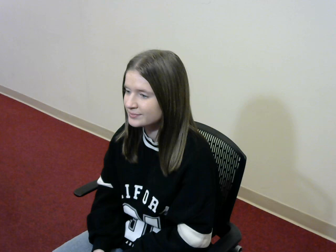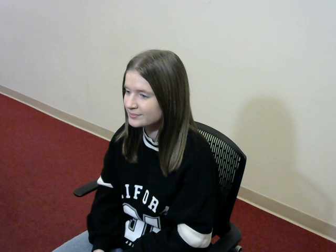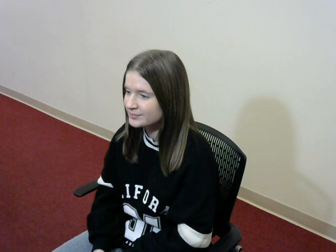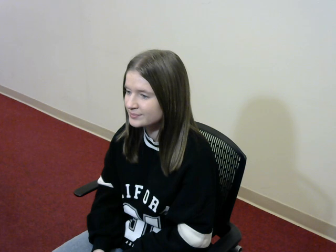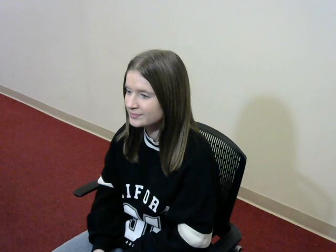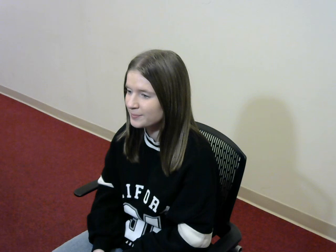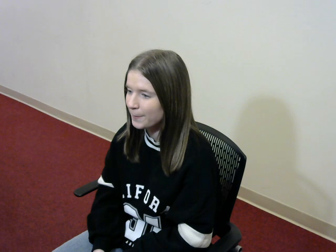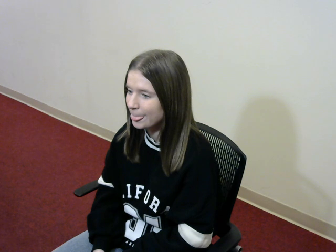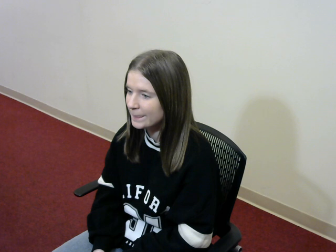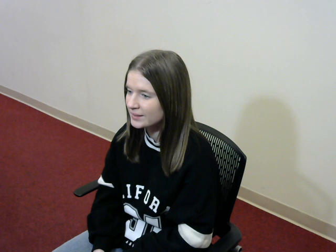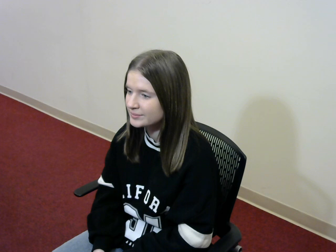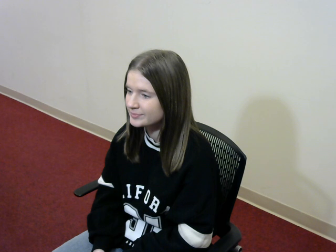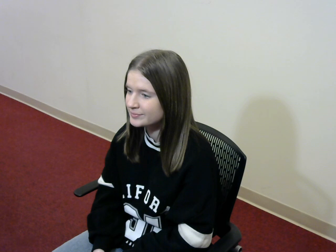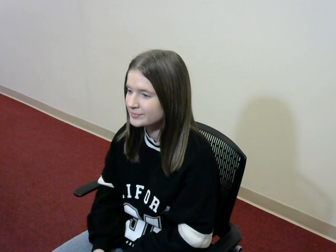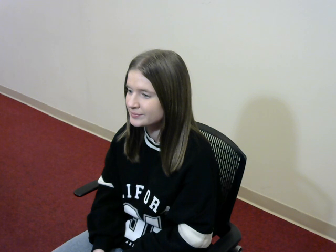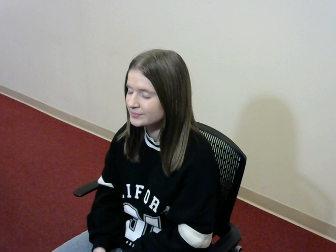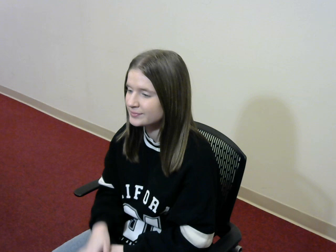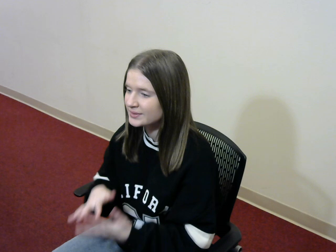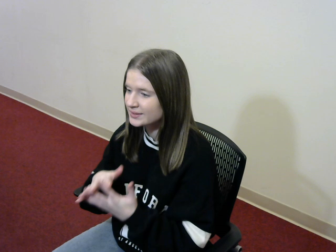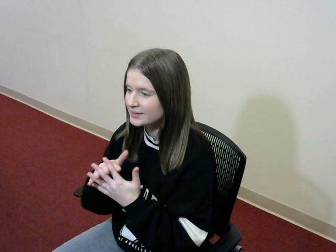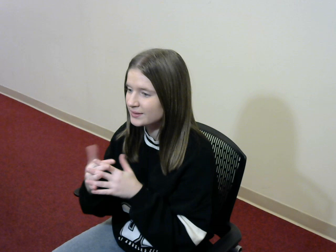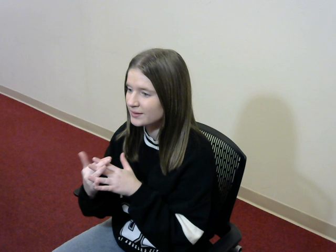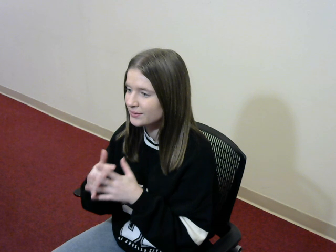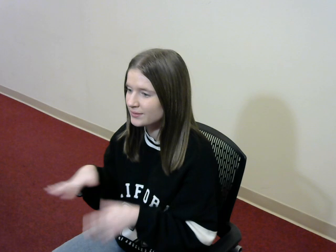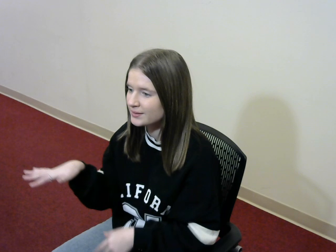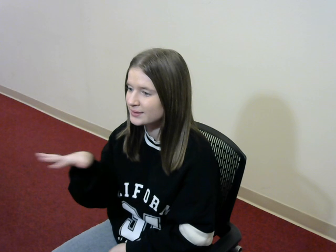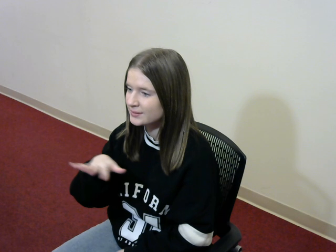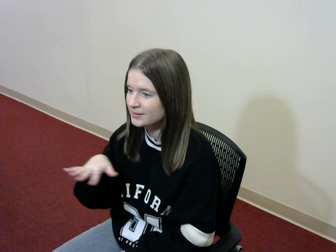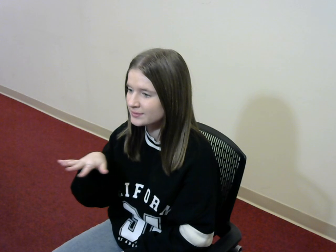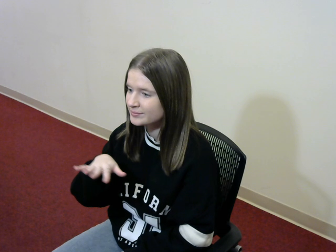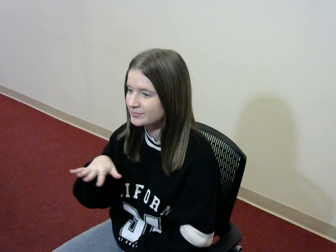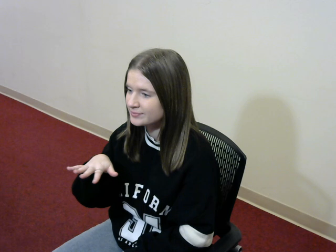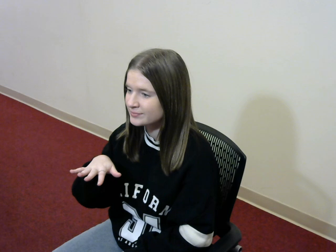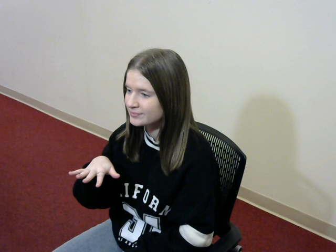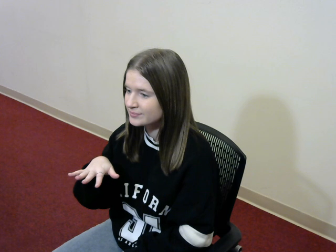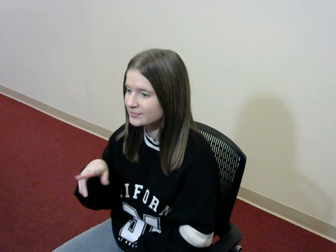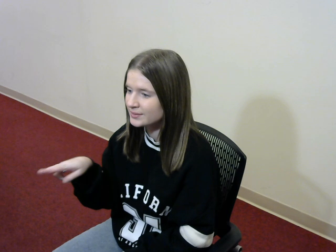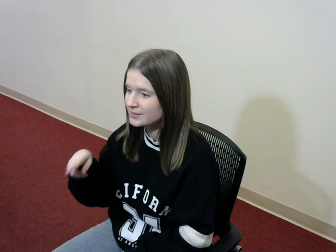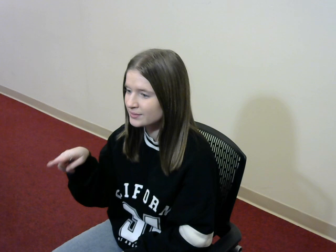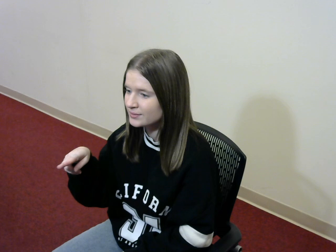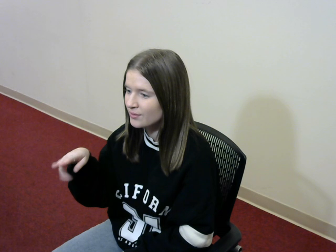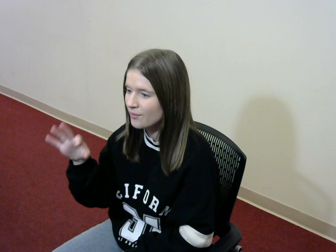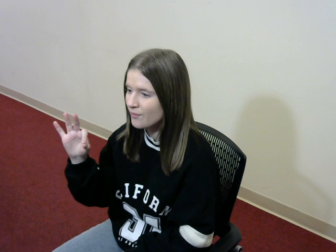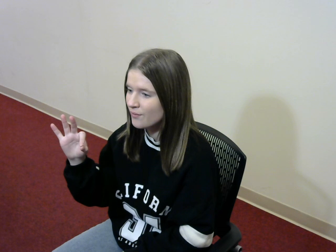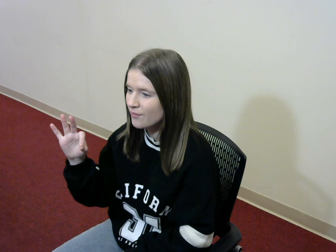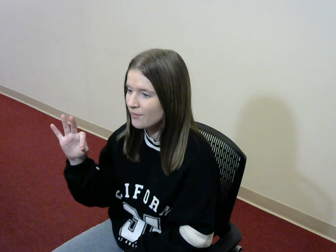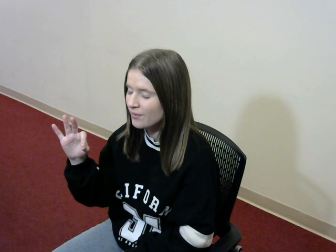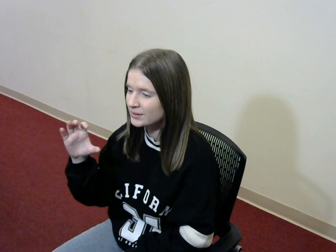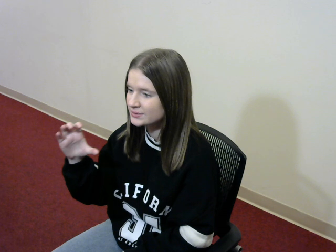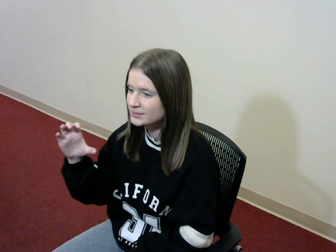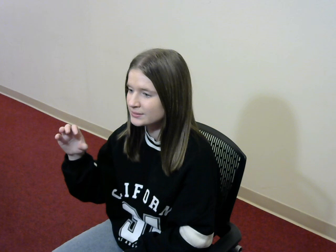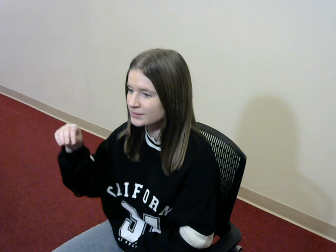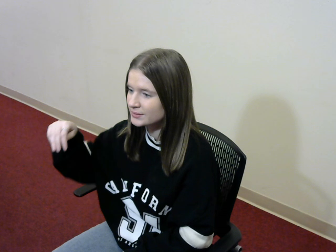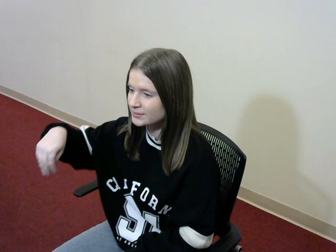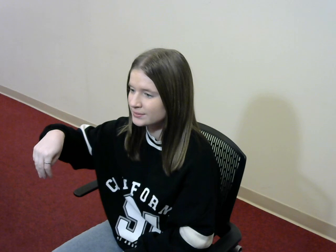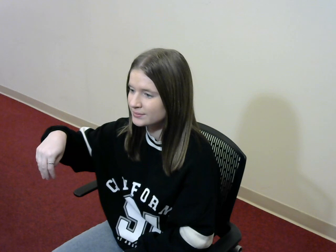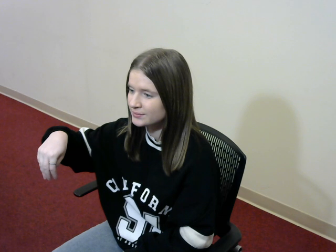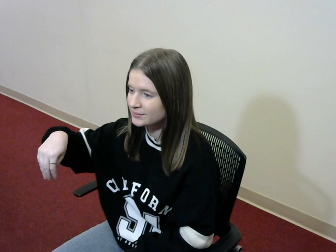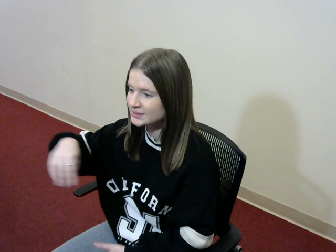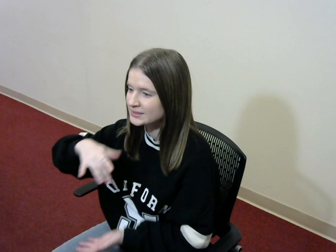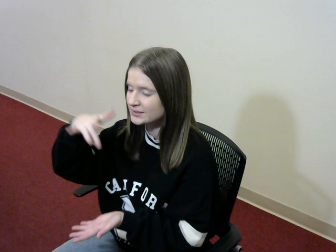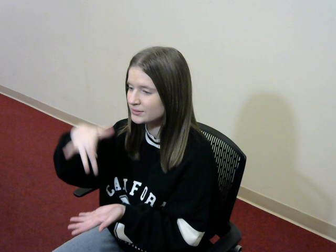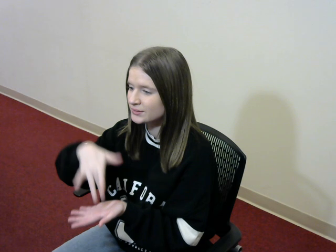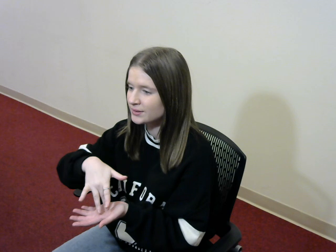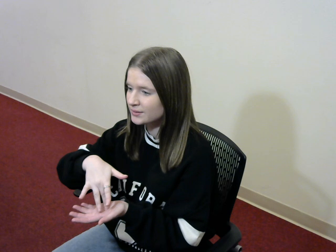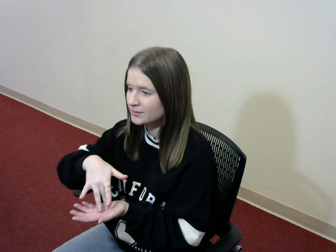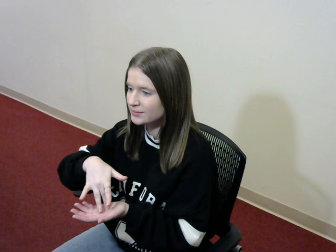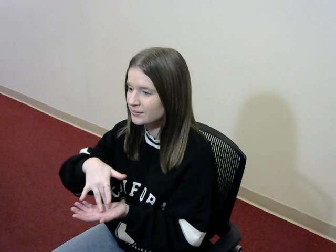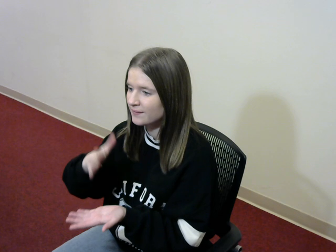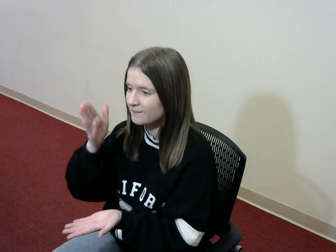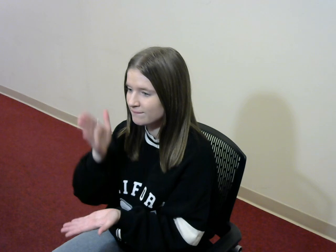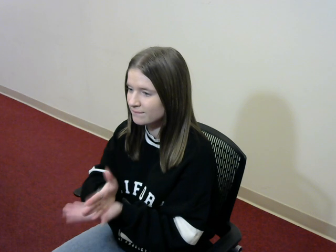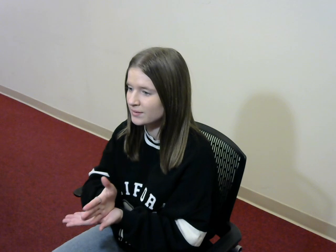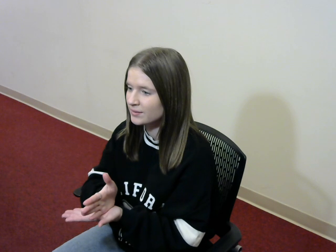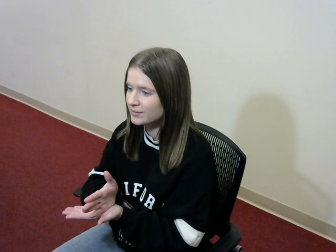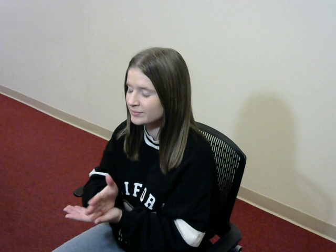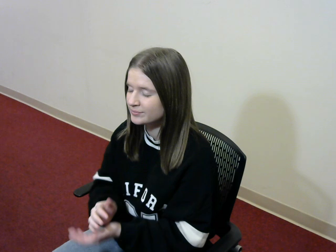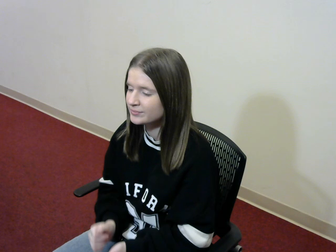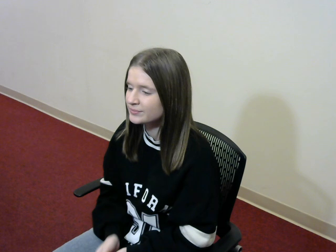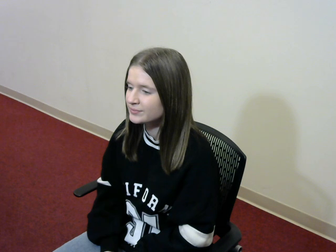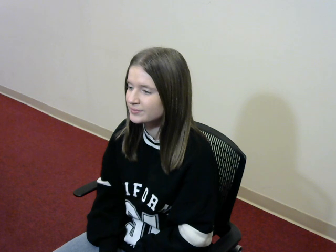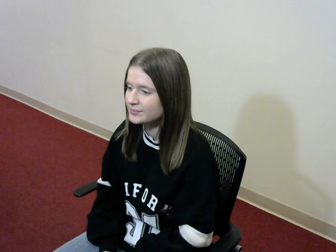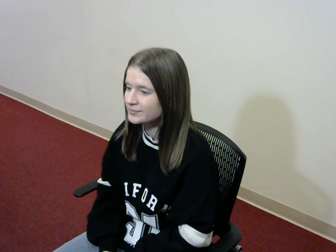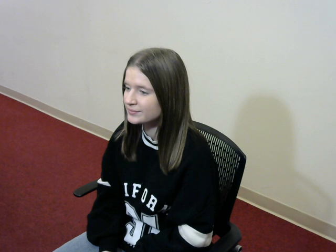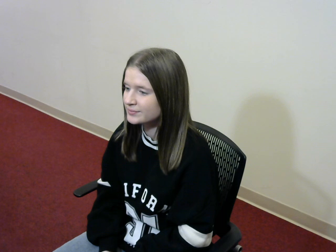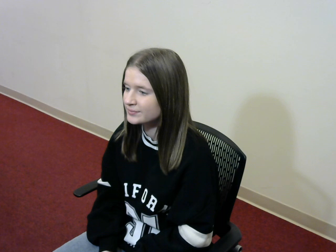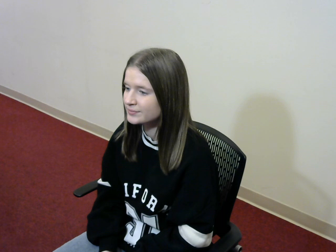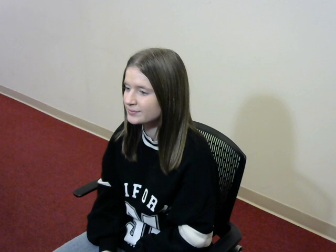Rayonlarda DOST Mərkəzləri varmı?